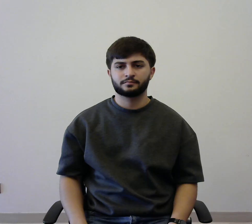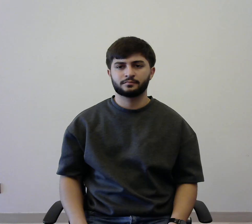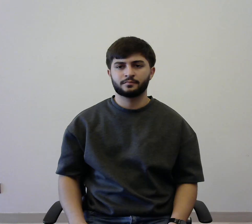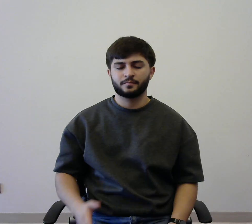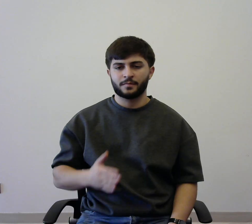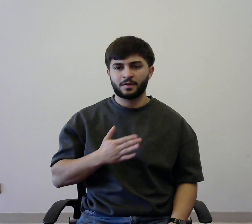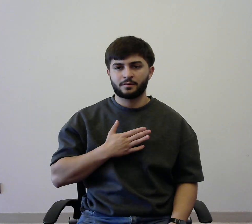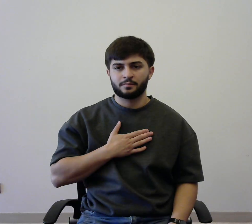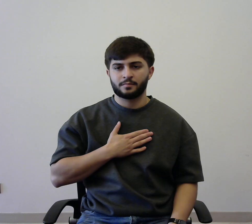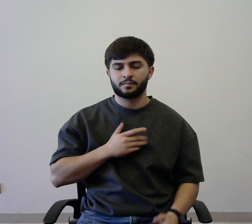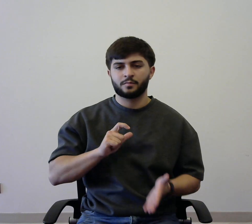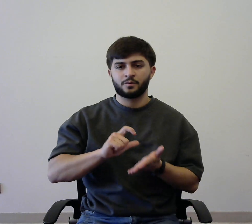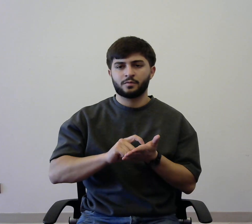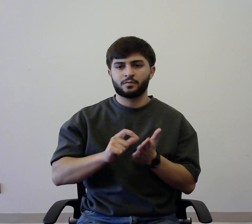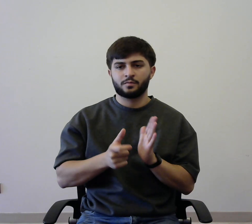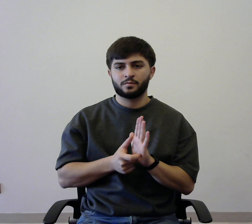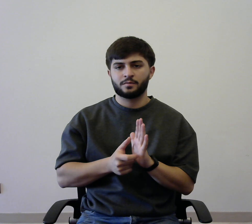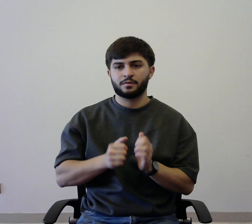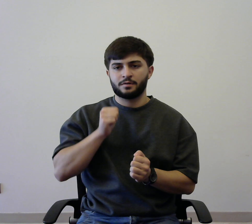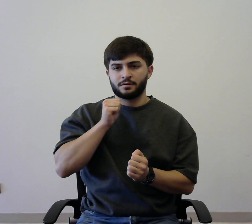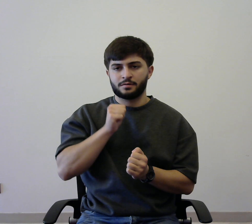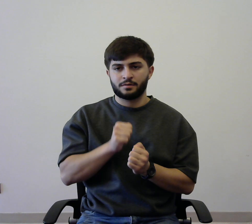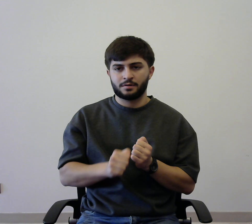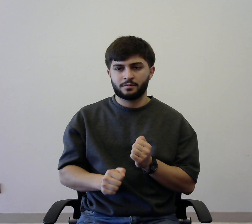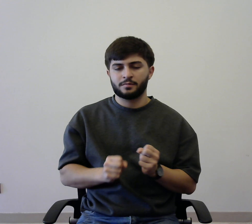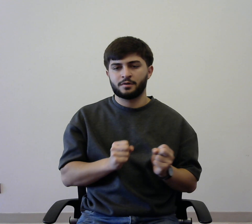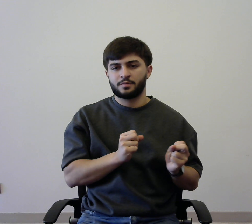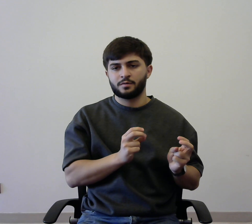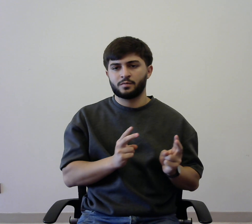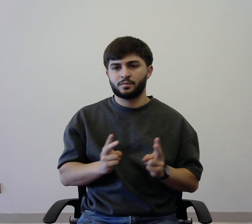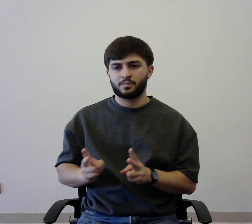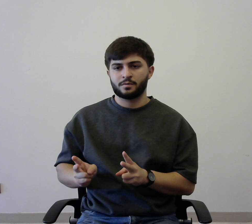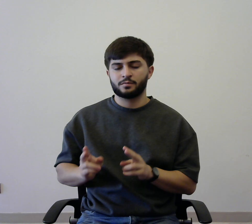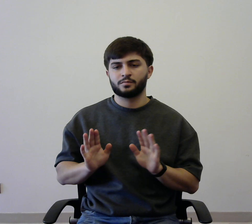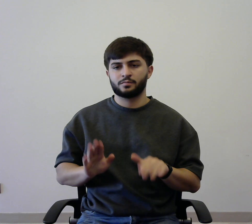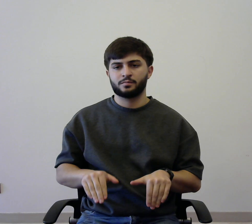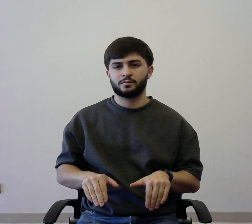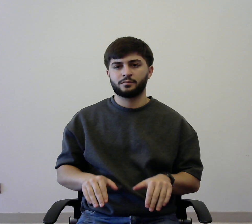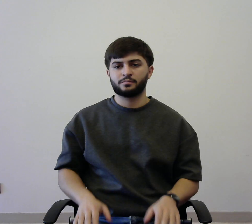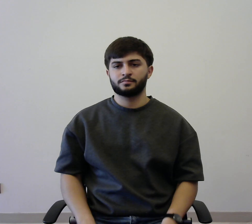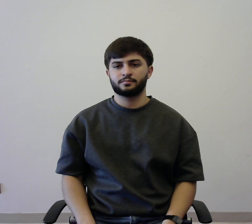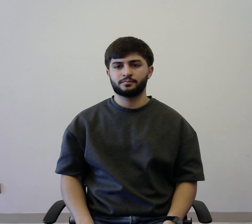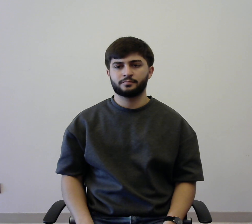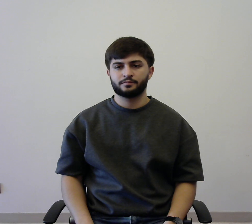Mənim otağım həmişə səliqəli olur